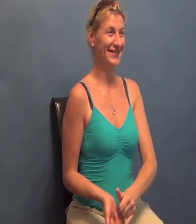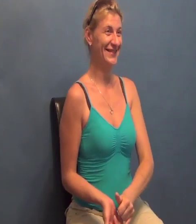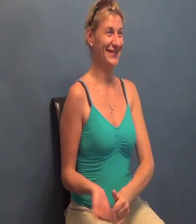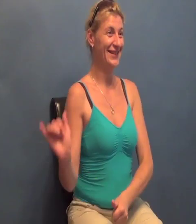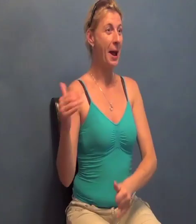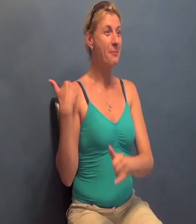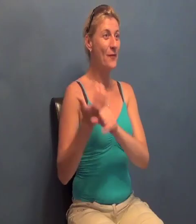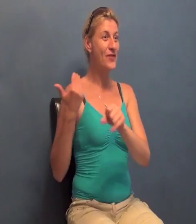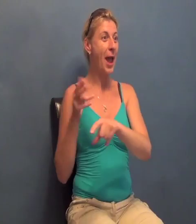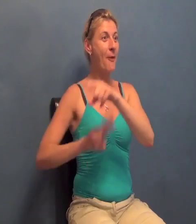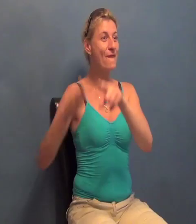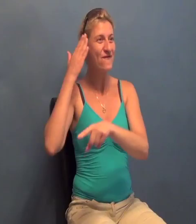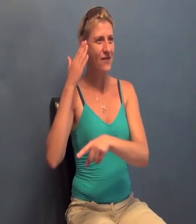Bo wcześniej był policjant i on to wie.